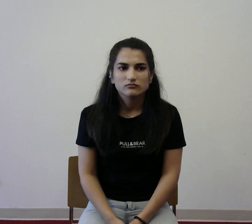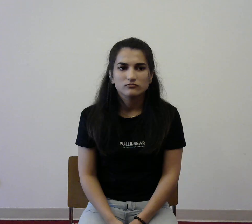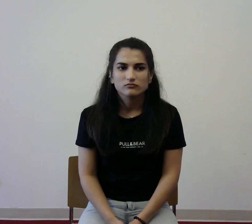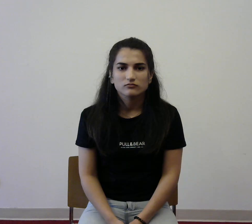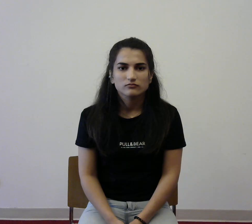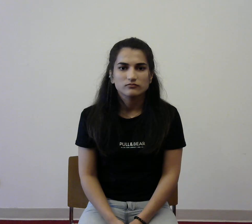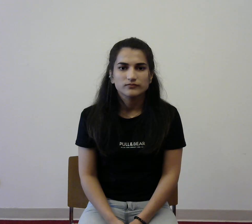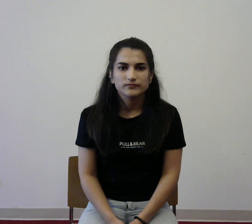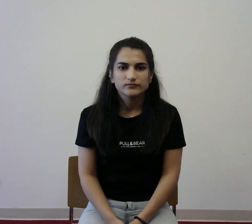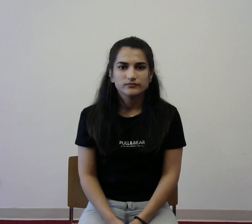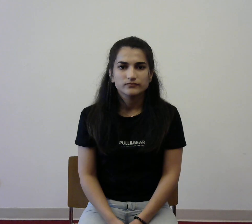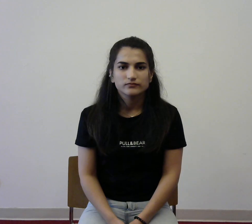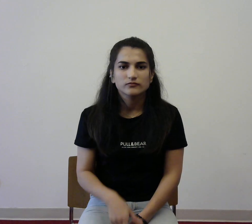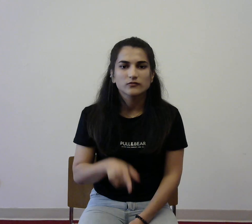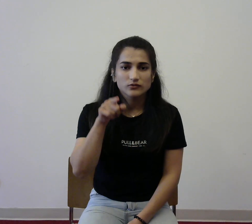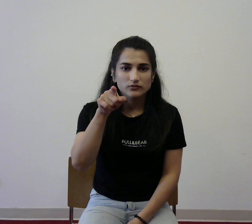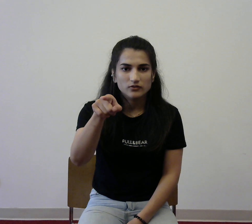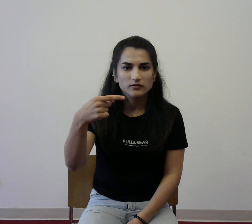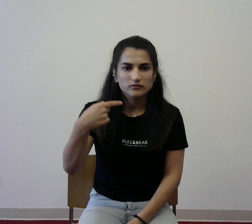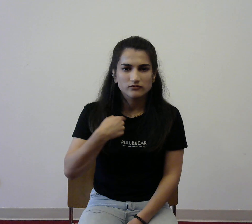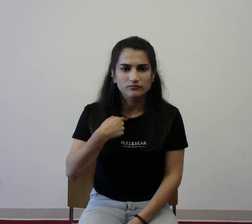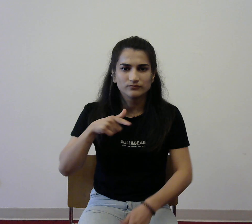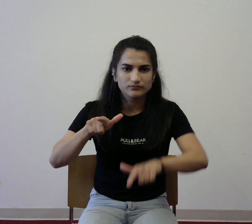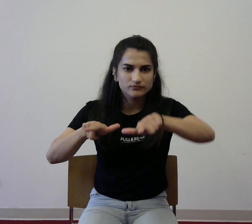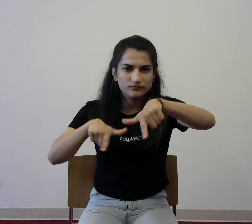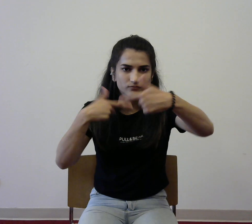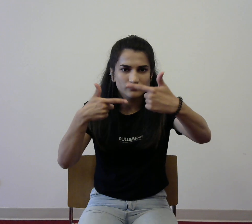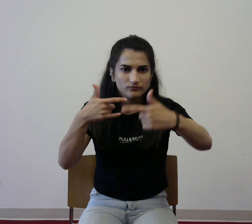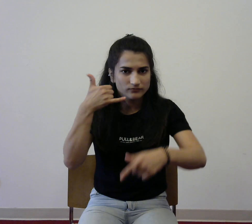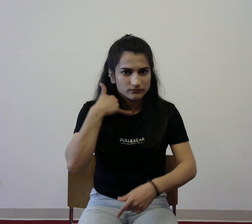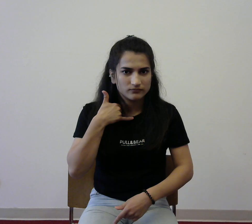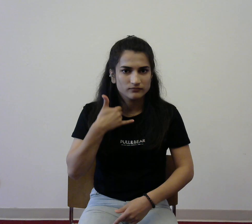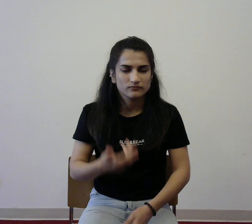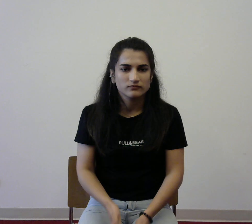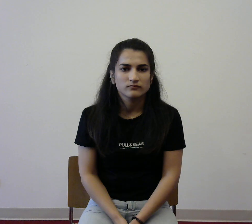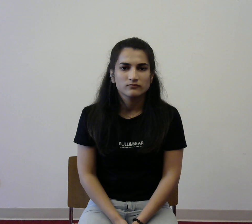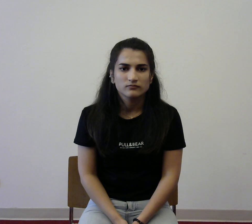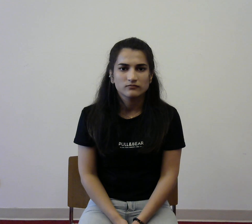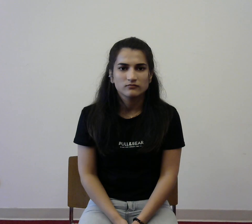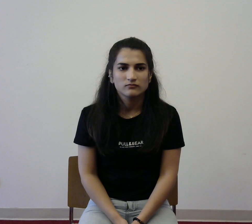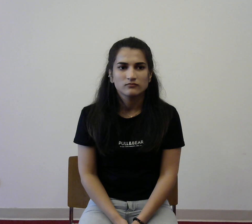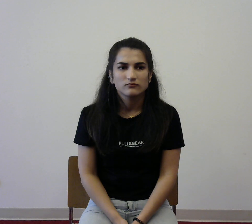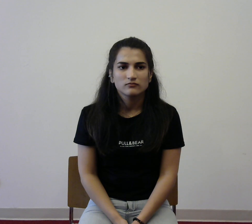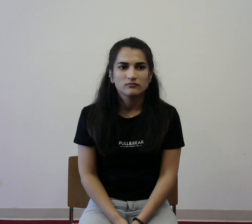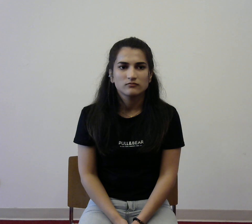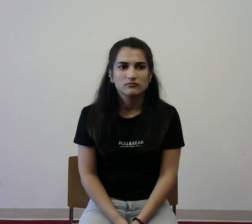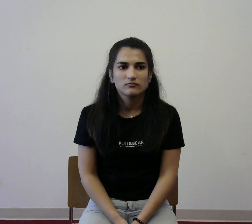Siz mənə video zəng edin